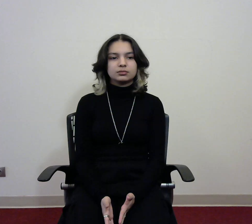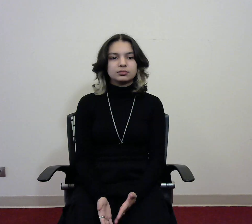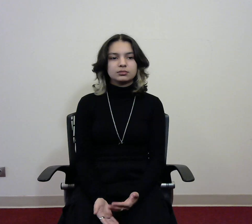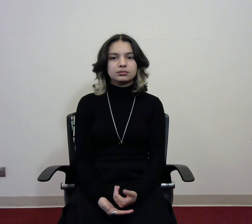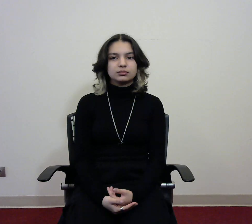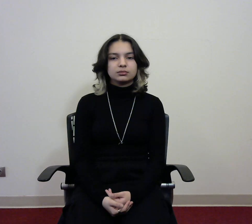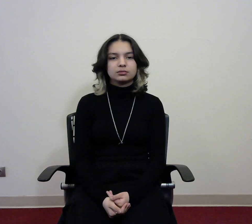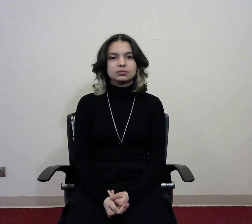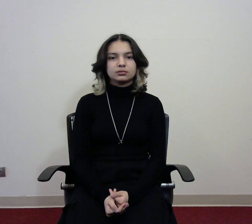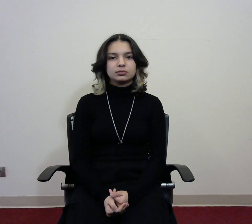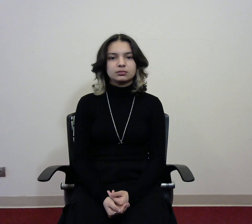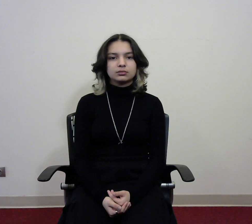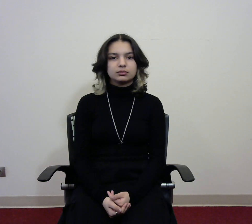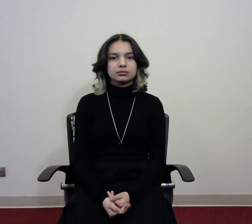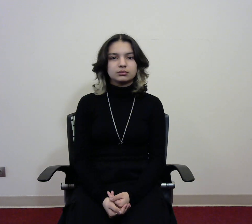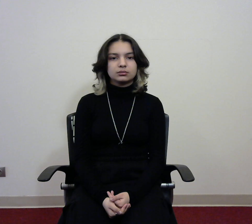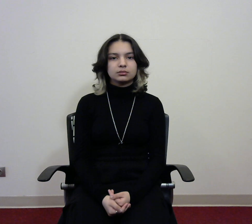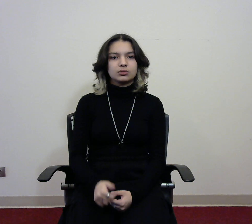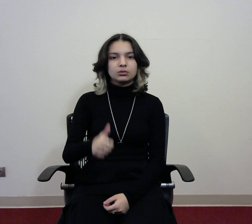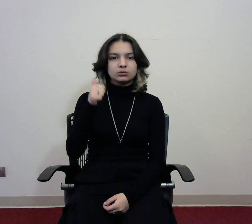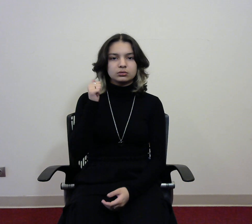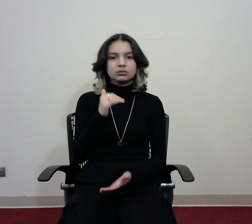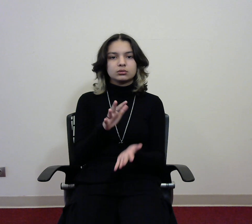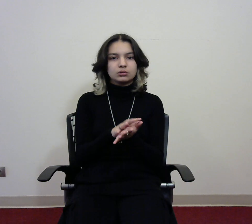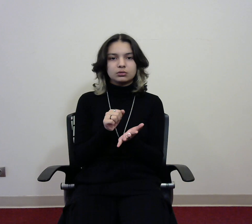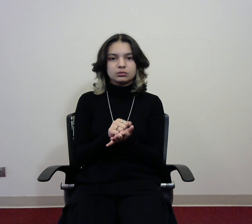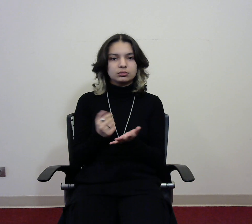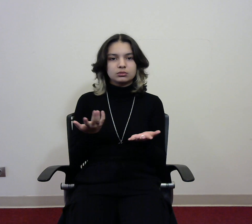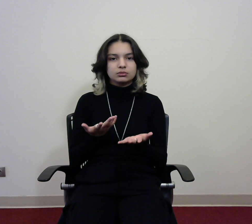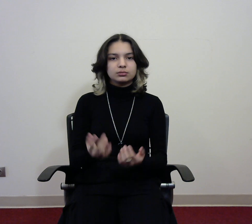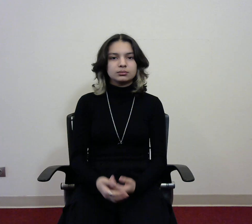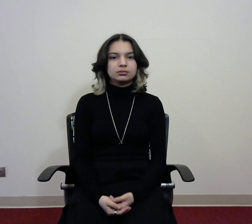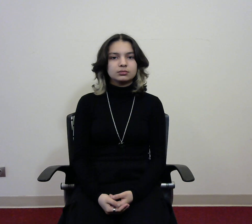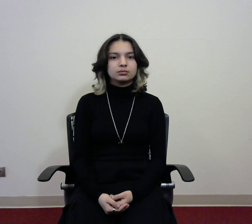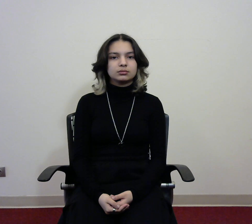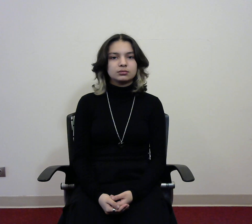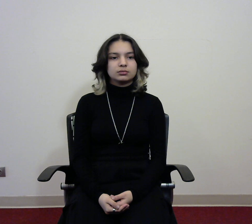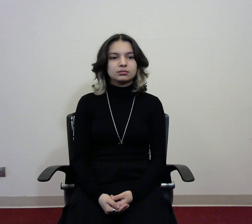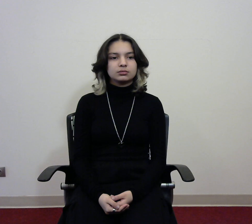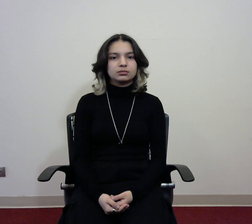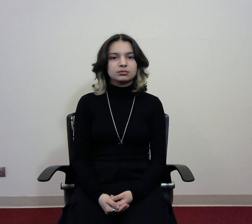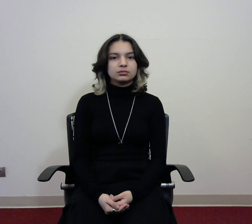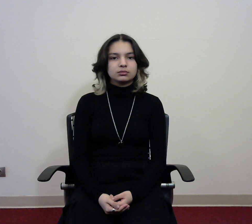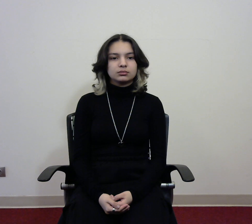Sənin ləqəbin nədir?